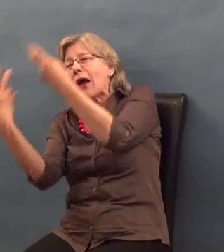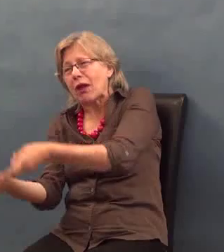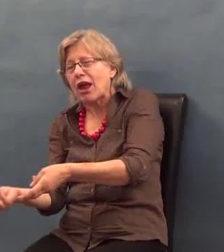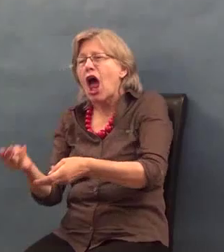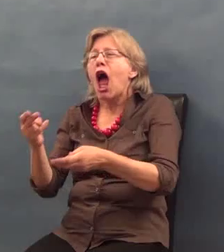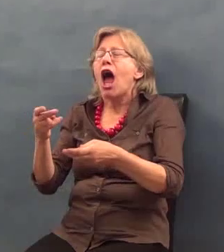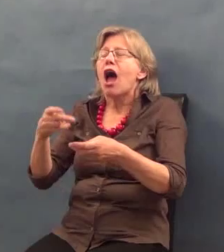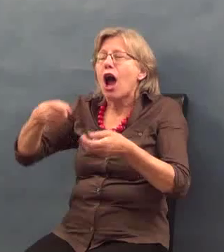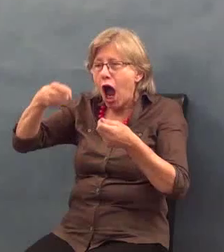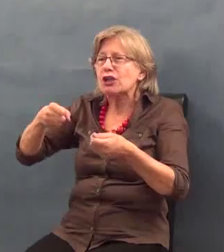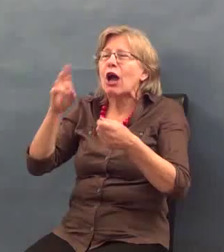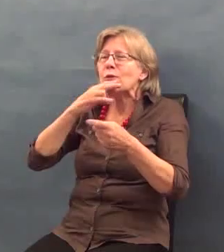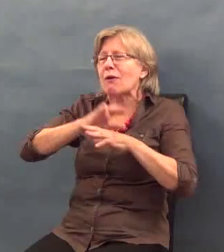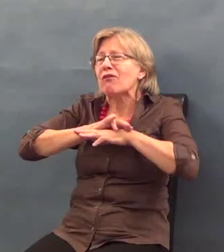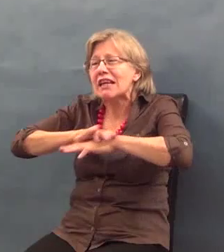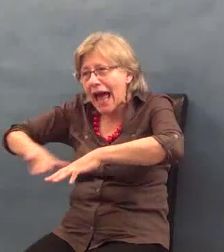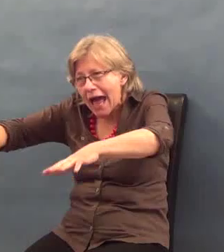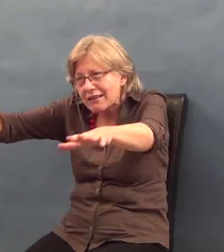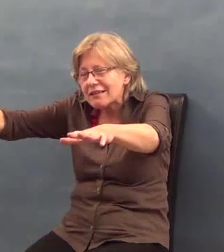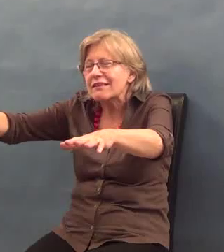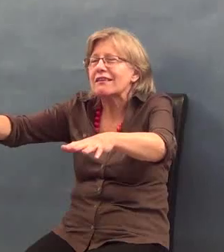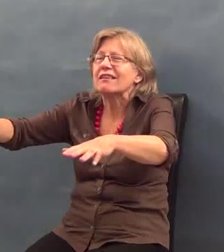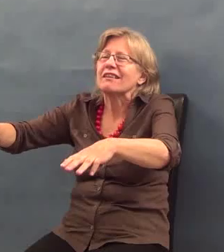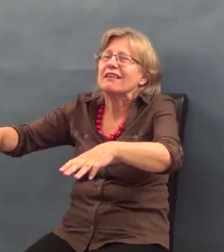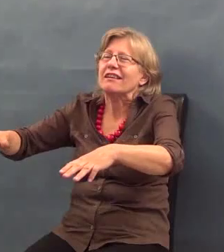Gruszki wysypują się z kosza.